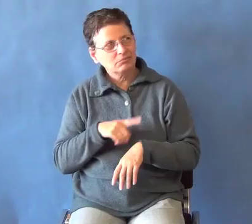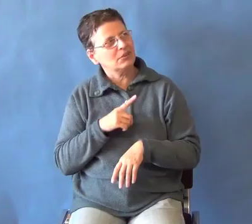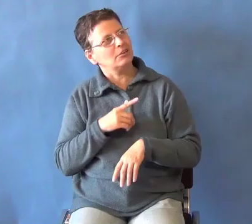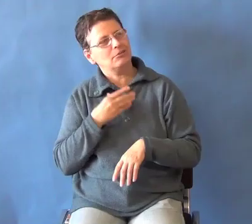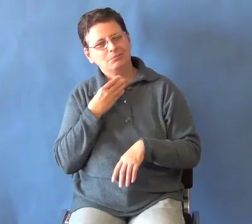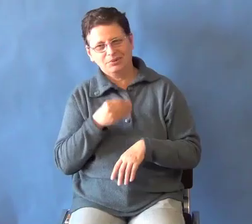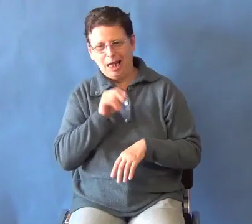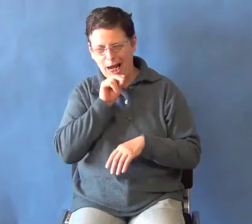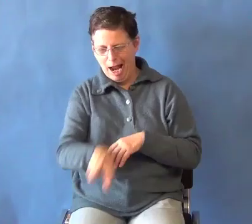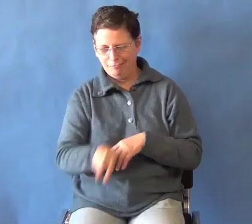Myszka spojrzała na zegar z chęcią zemsty.